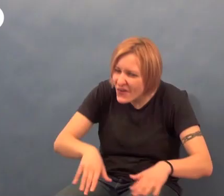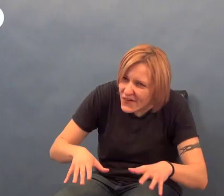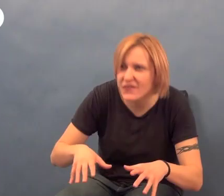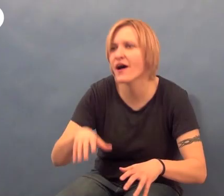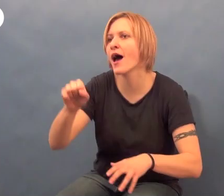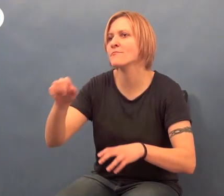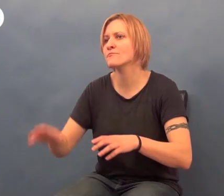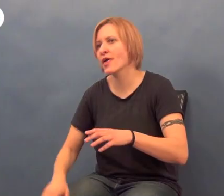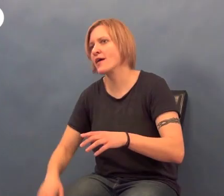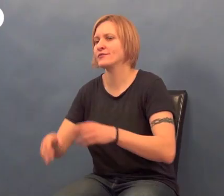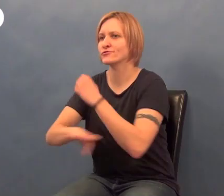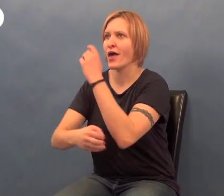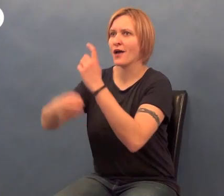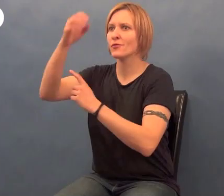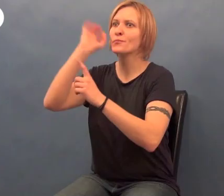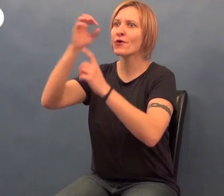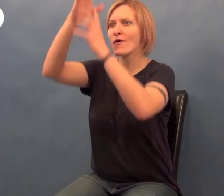A pies jest przy drzewie, na którym wisi ul.